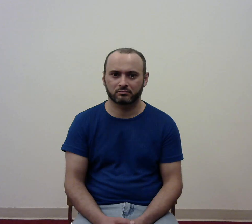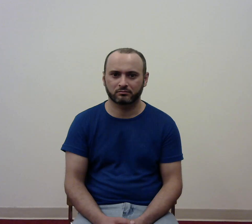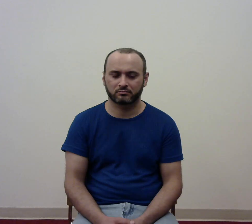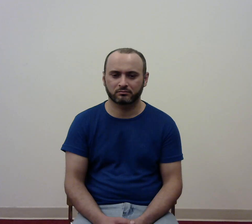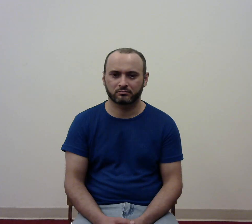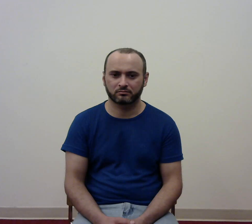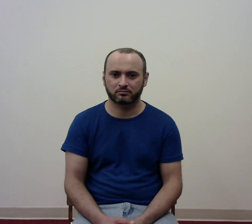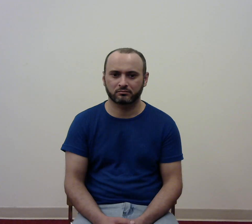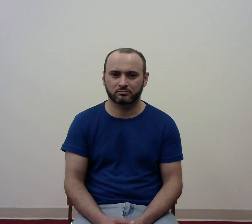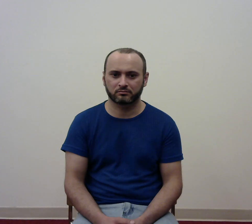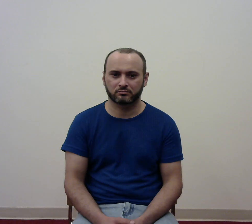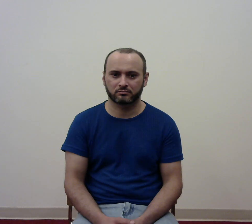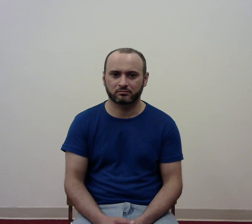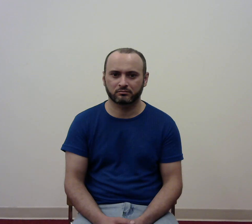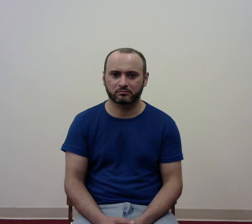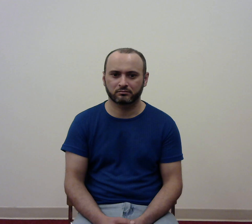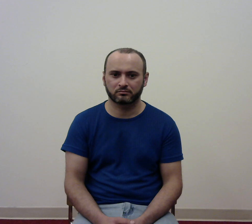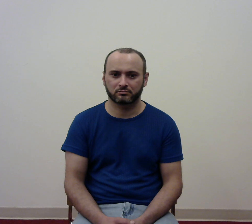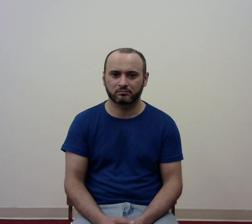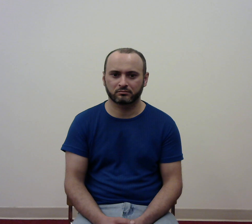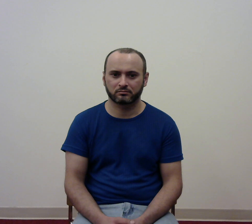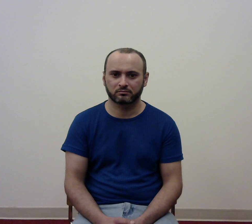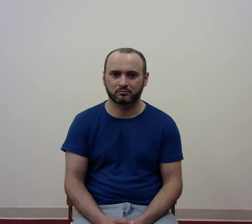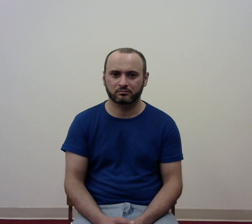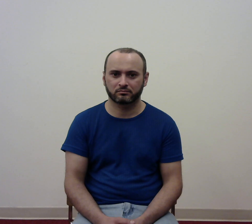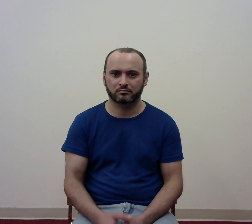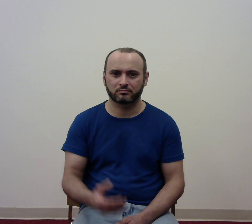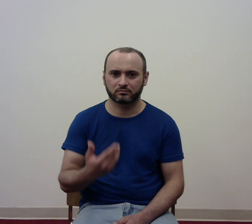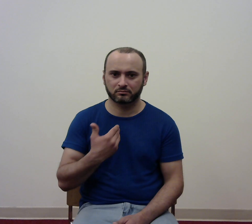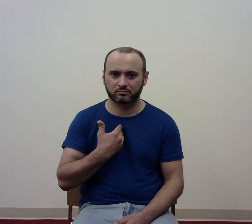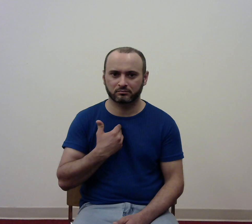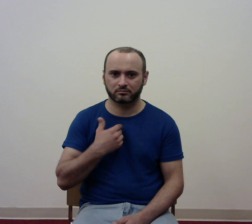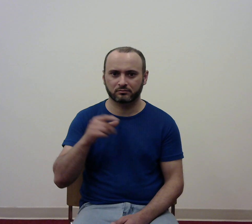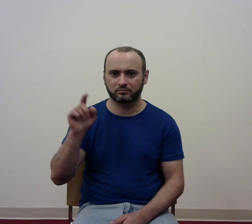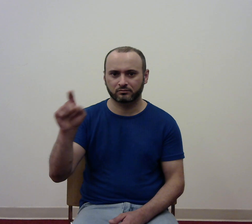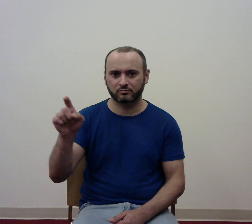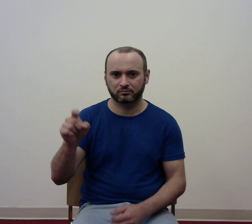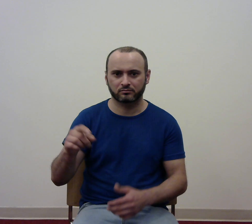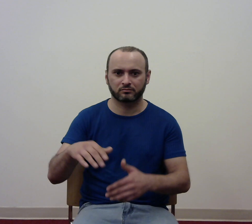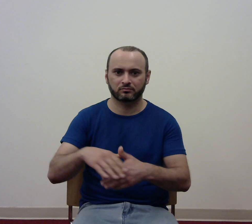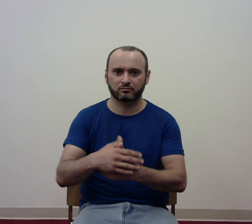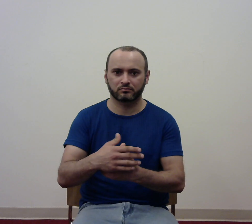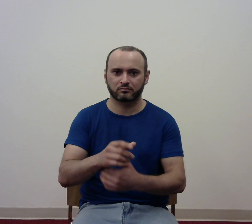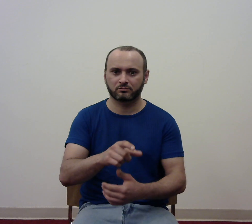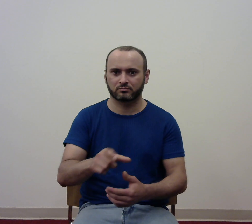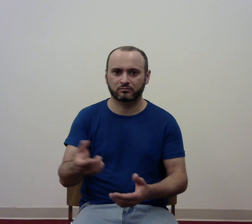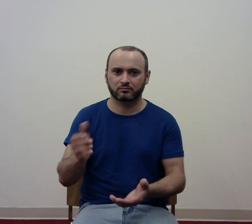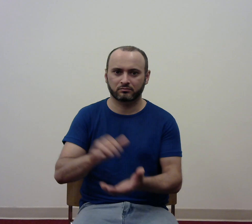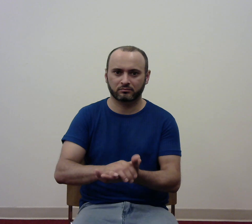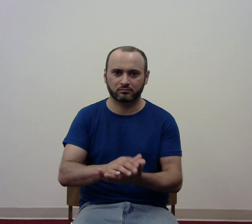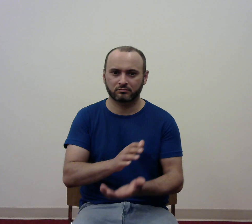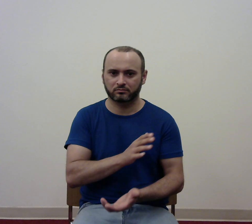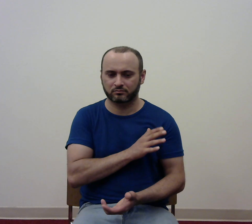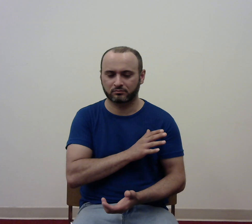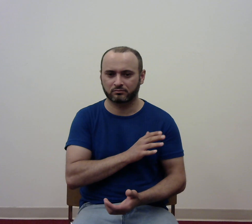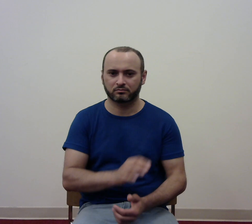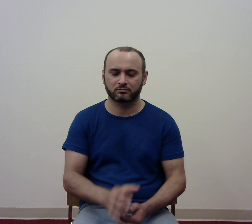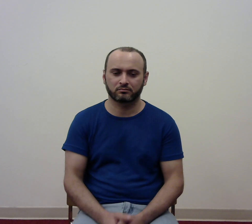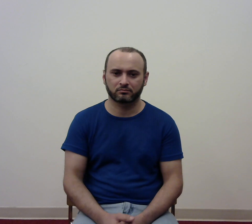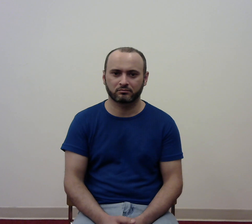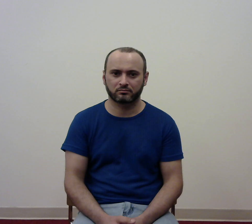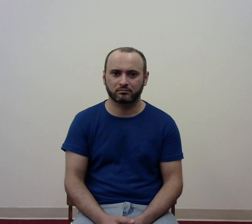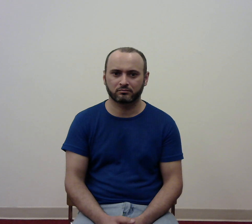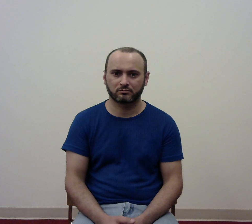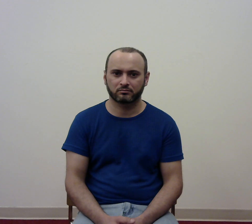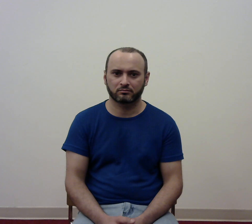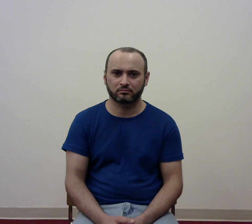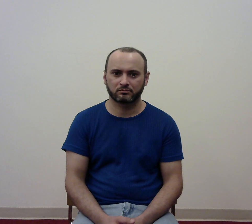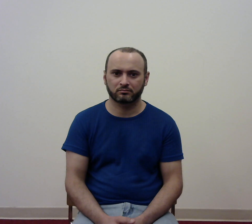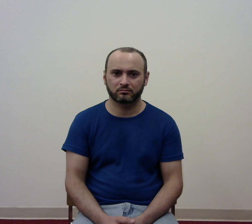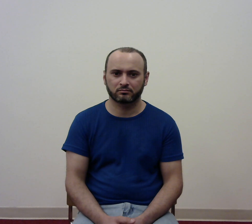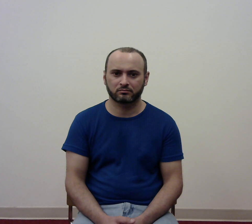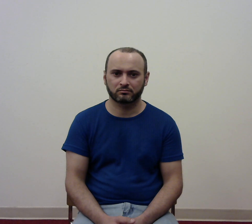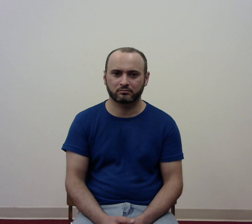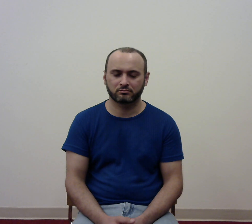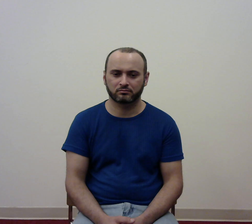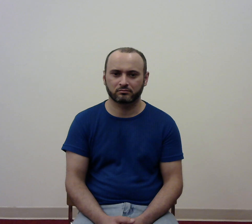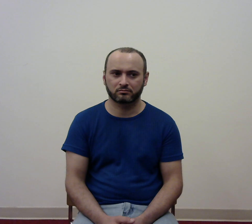Mən orda yeni insanlarla tanış oldum